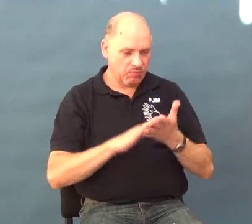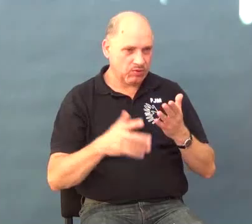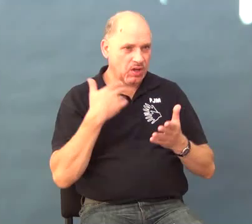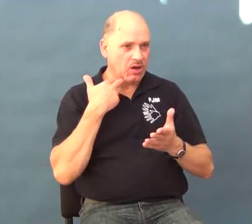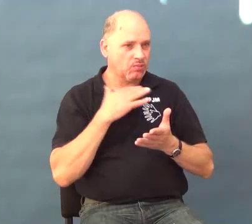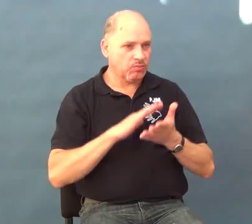Bez alkoholu.